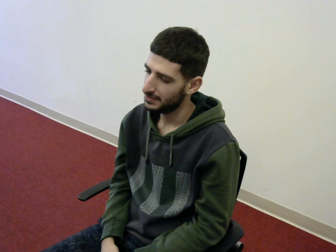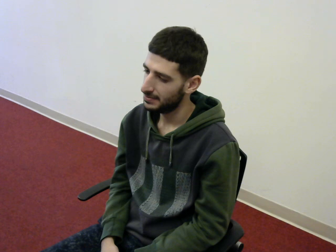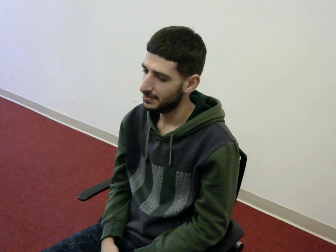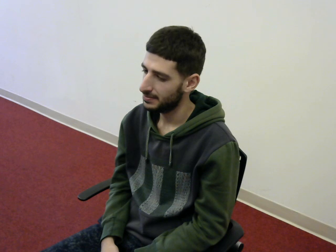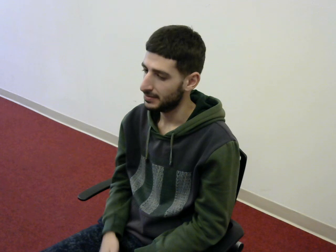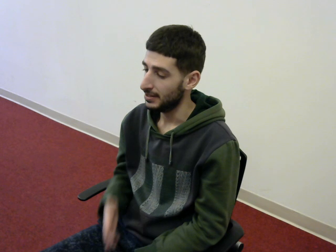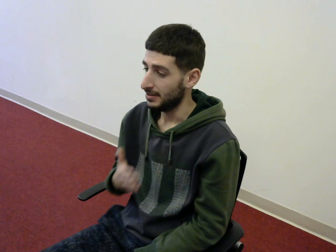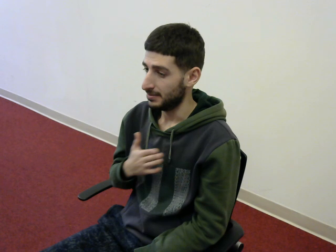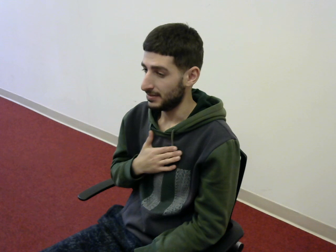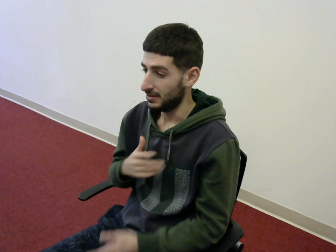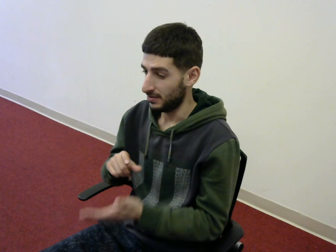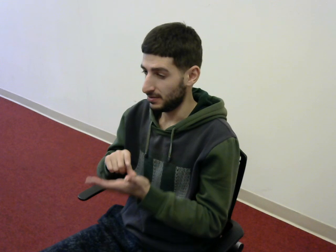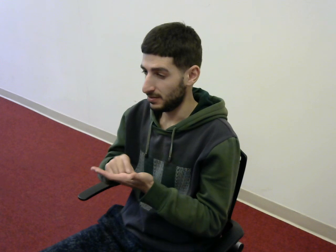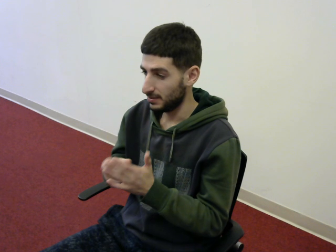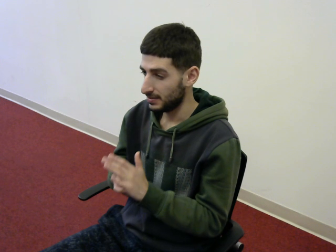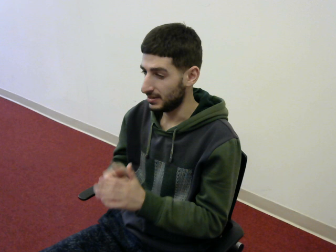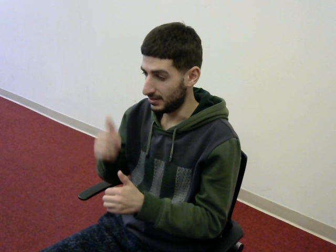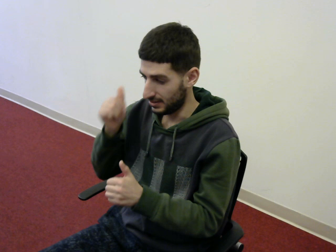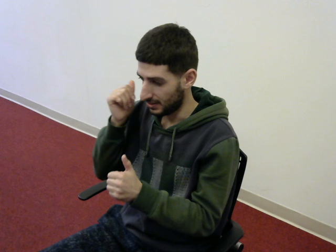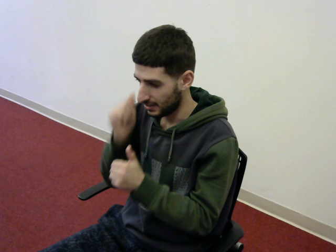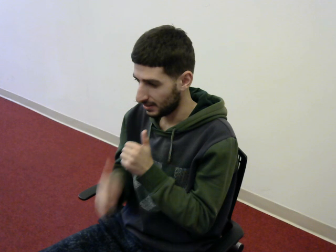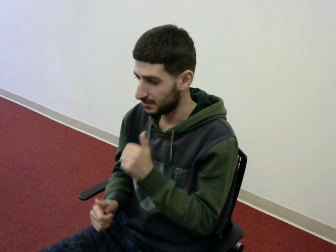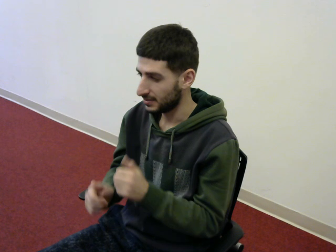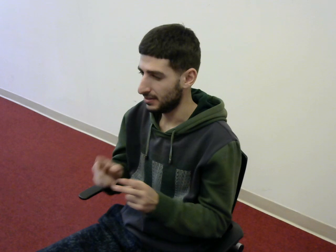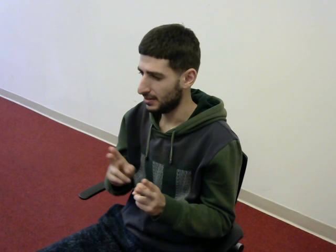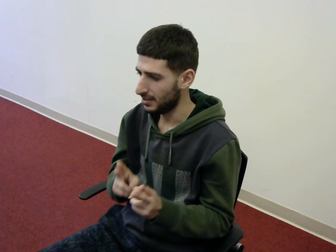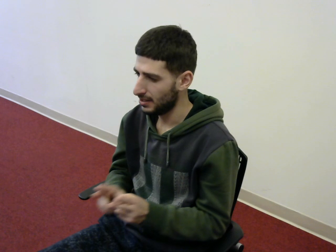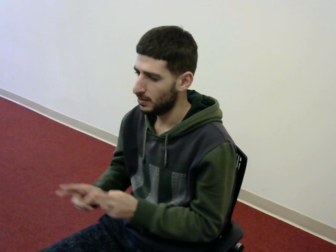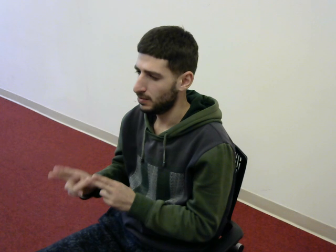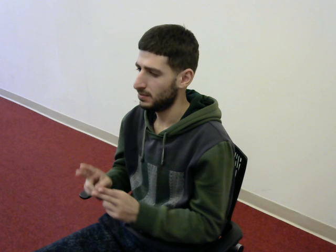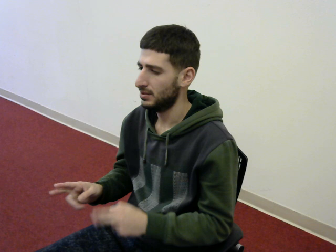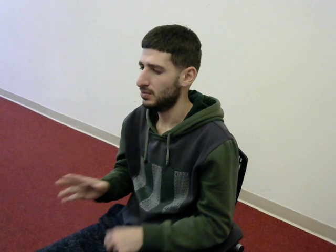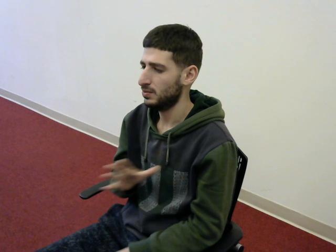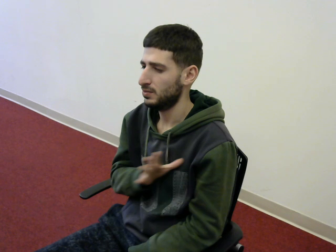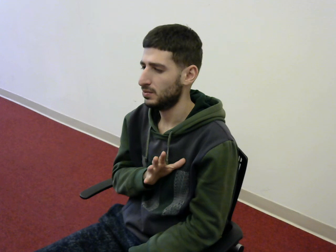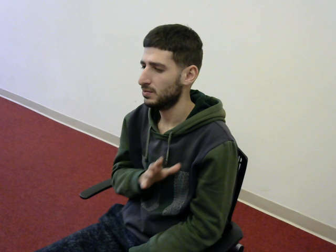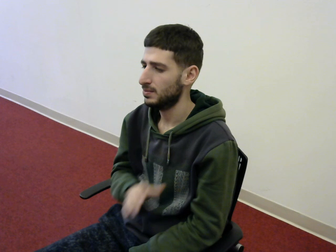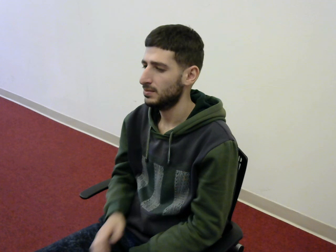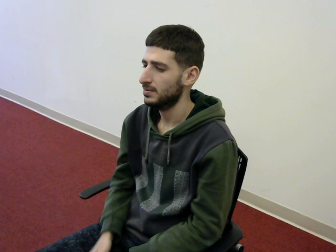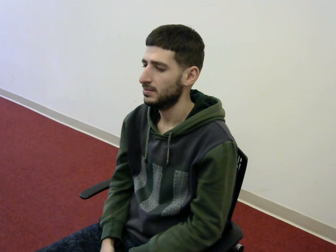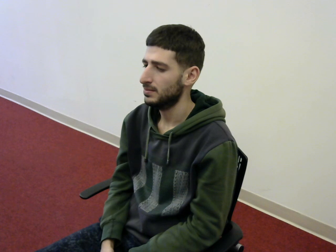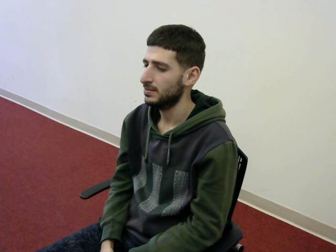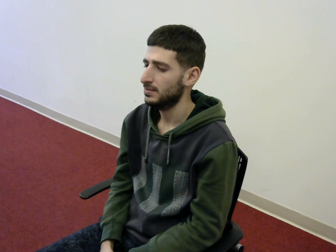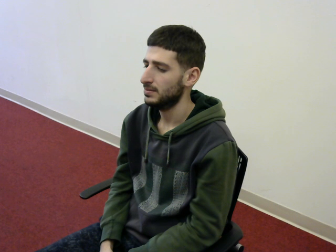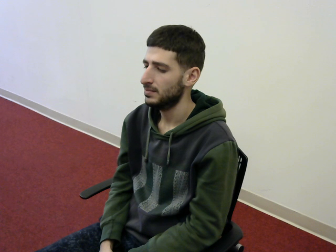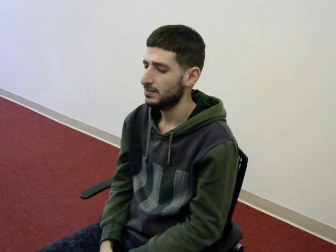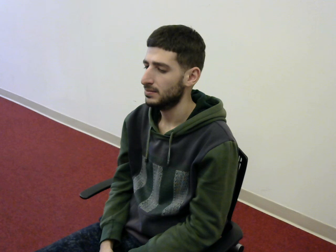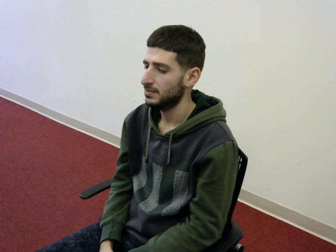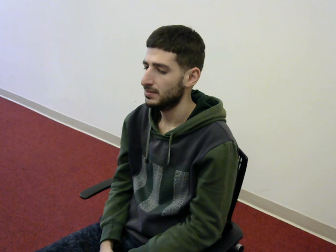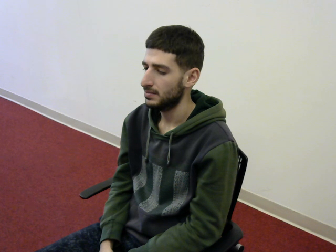Mənim otağım həmişə səliqəli olur